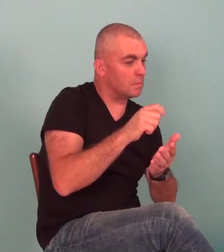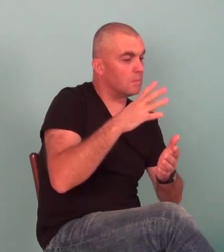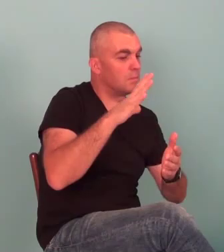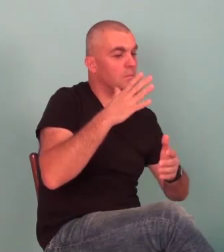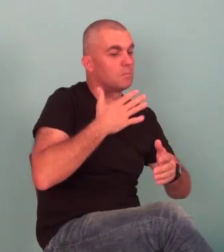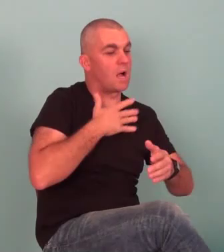Mam...